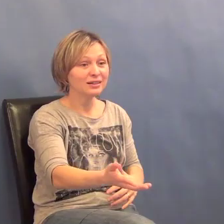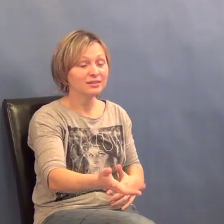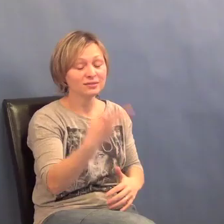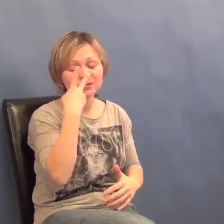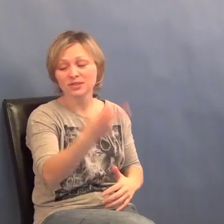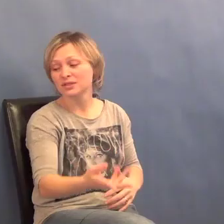Widzisz.